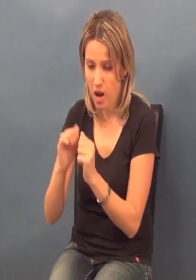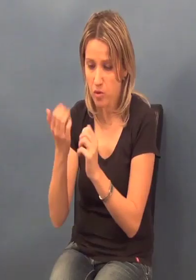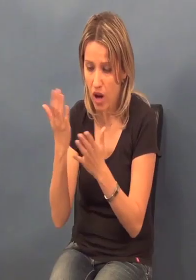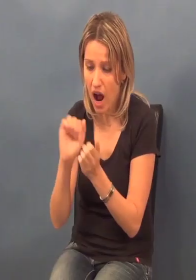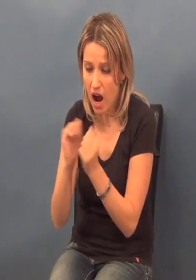Albo tylko...